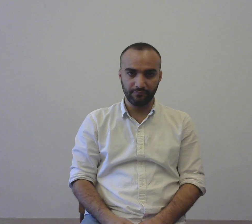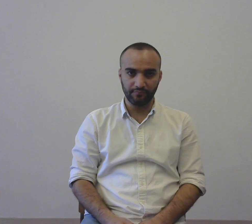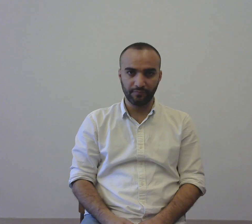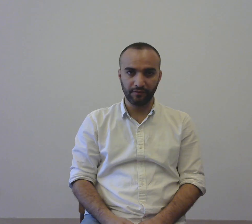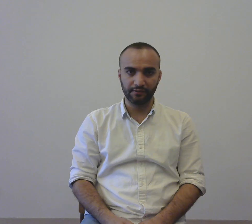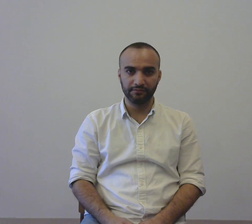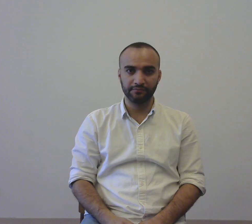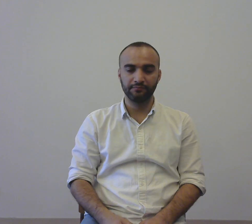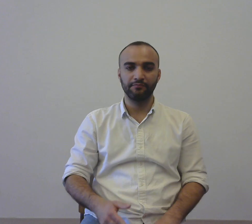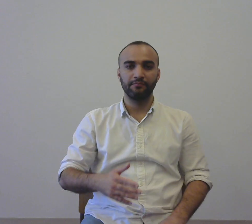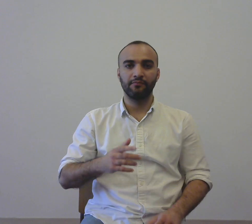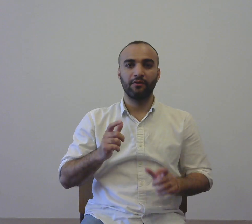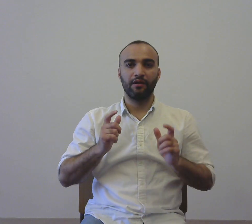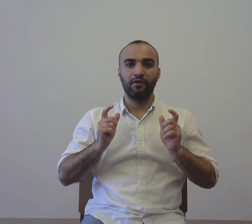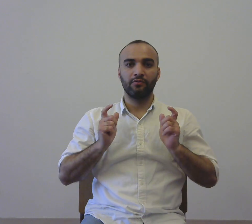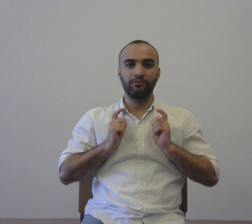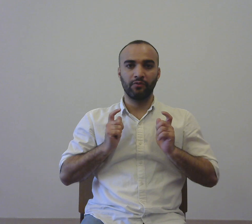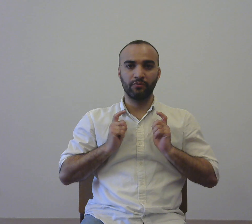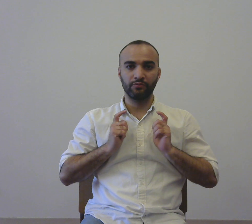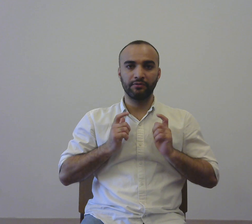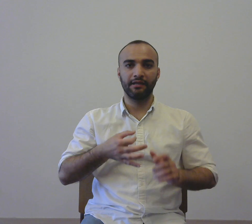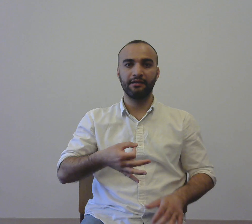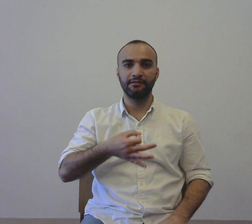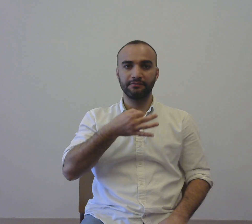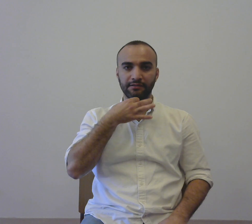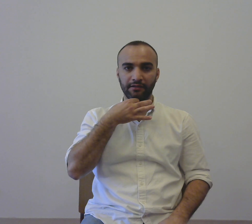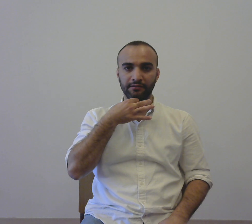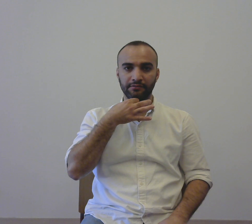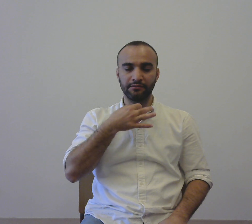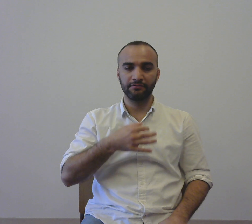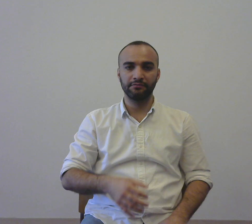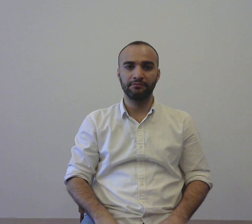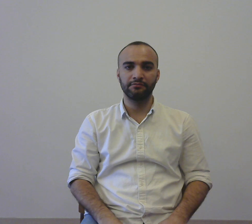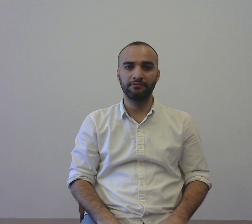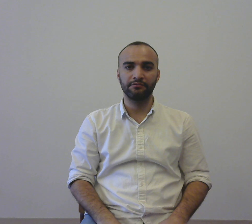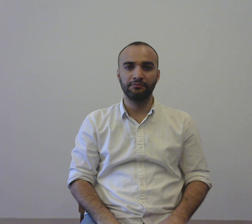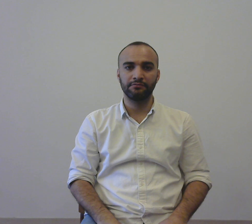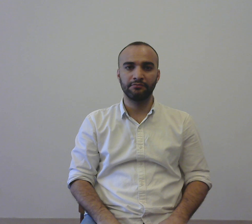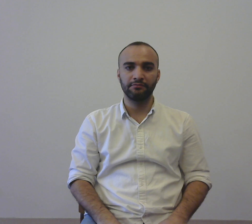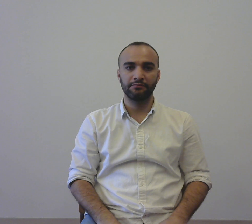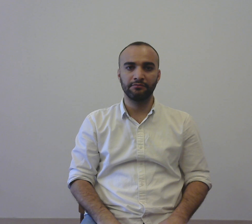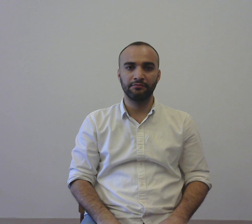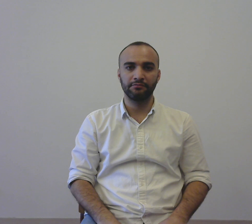Köynəyim xoşuna gəlir?